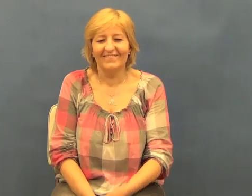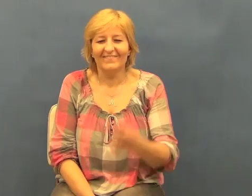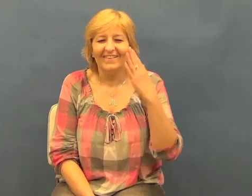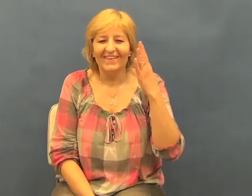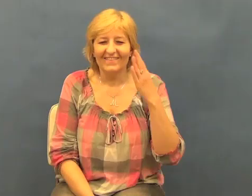Wiem, wiem.